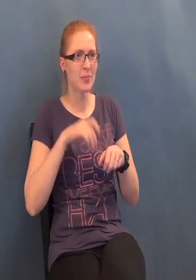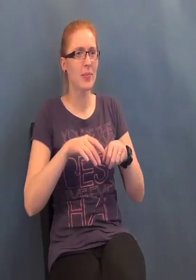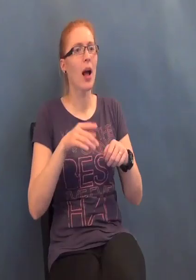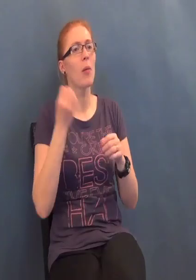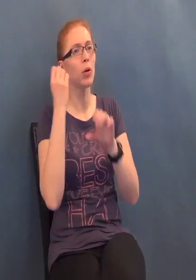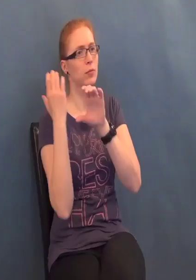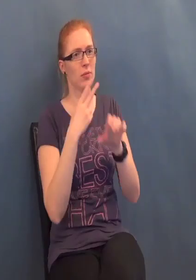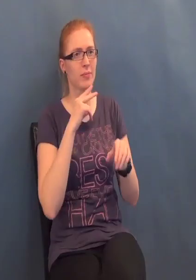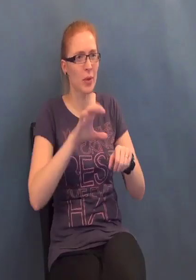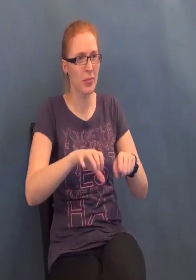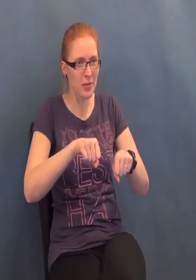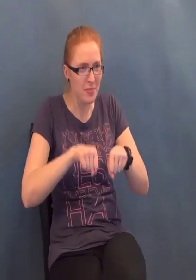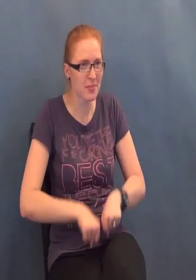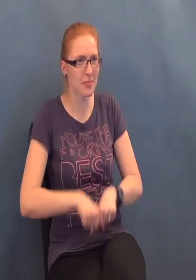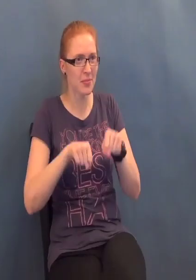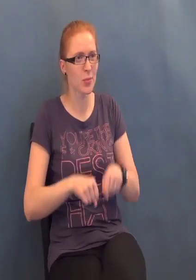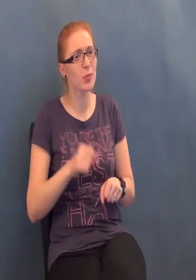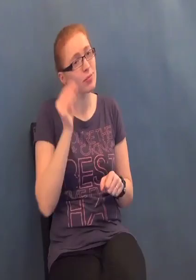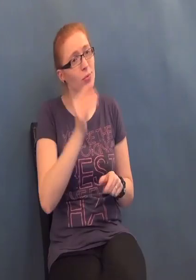To nie pociąg, tylko drezyna.